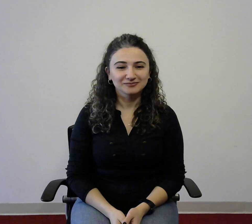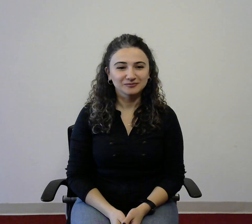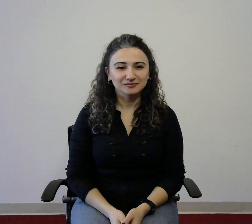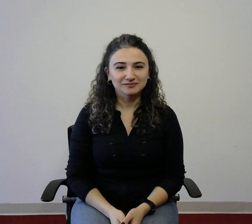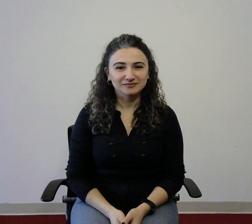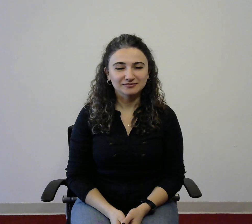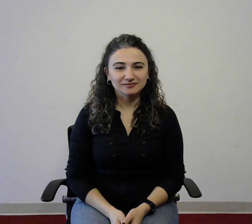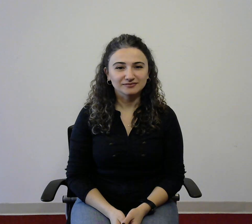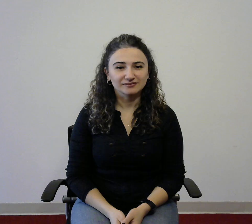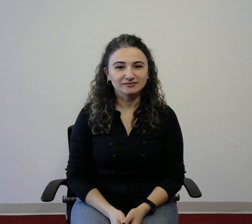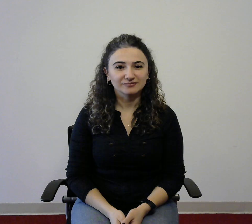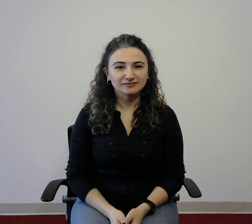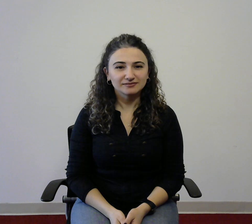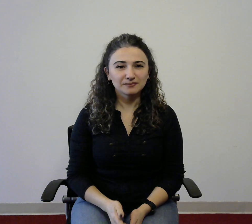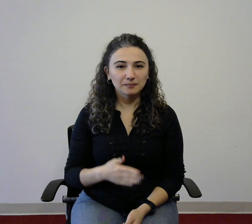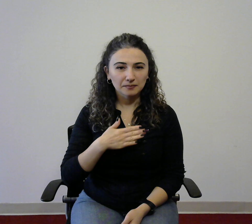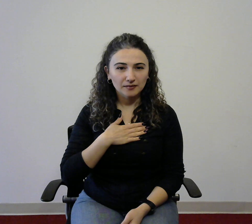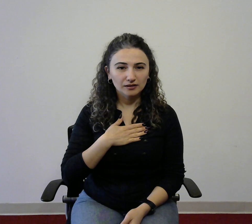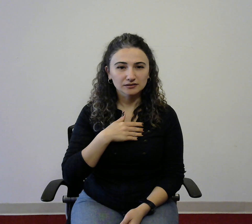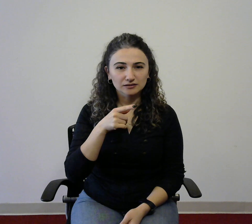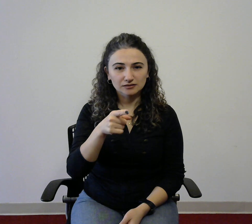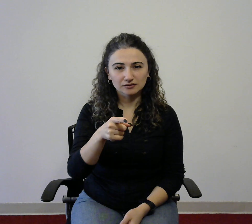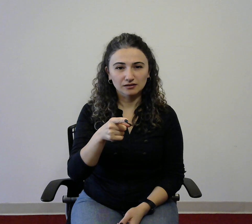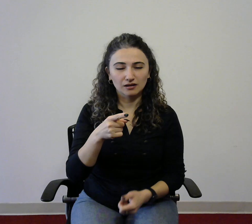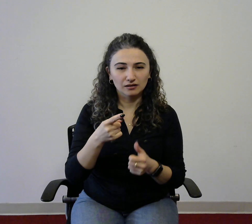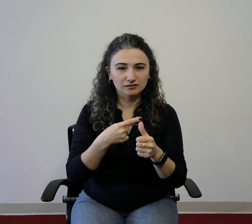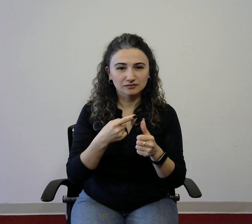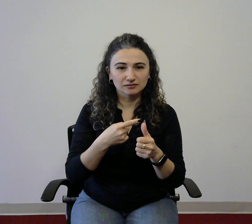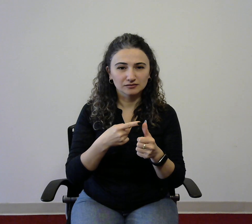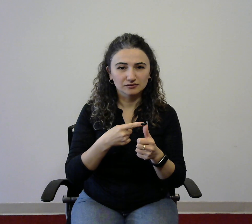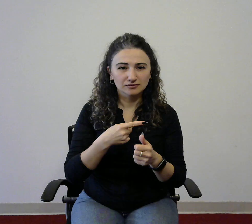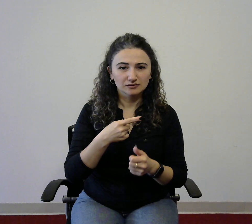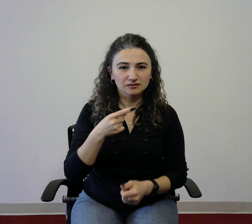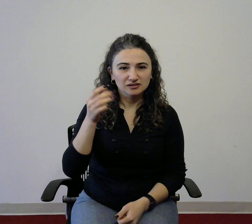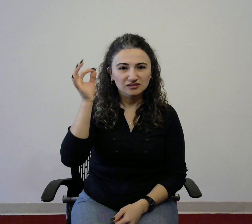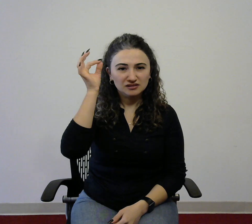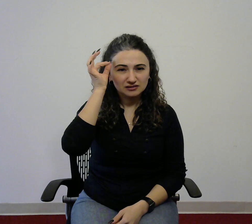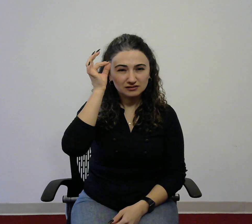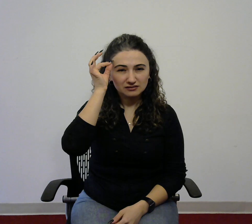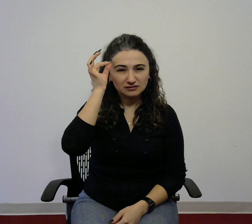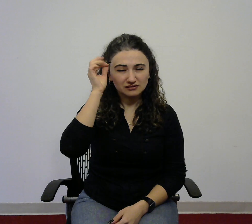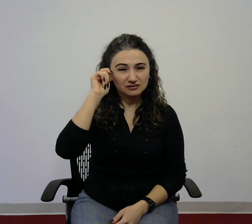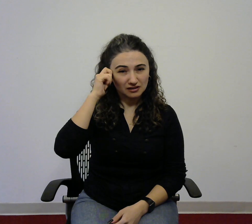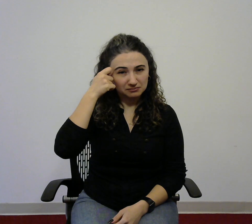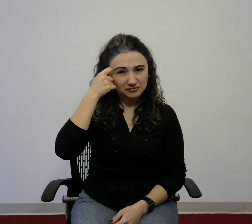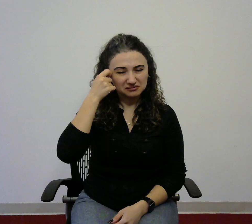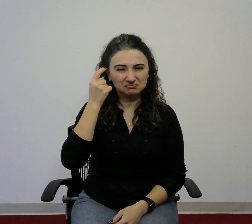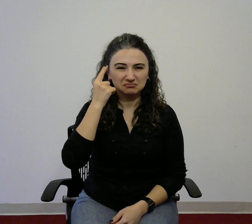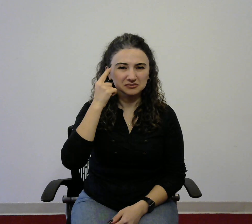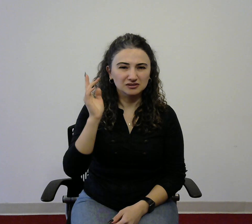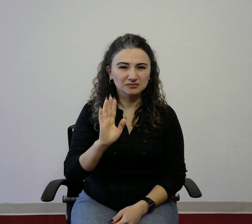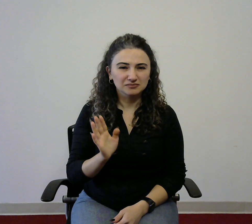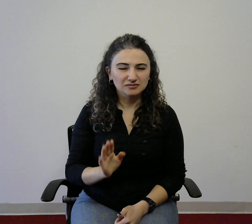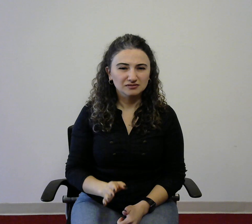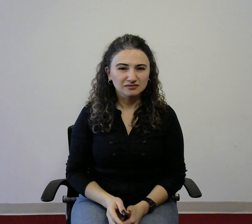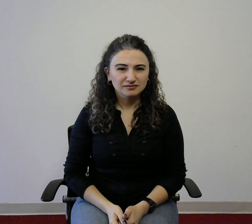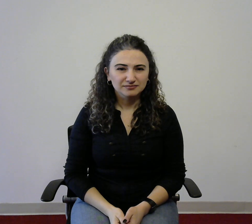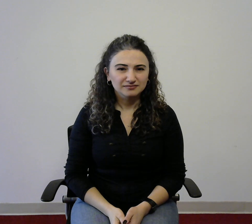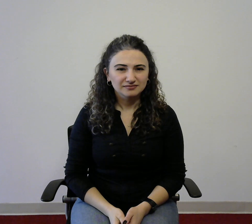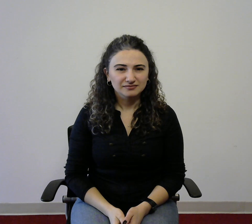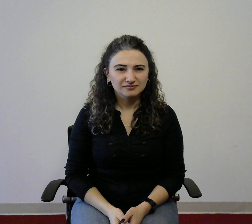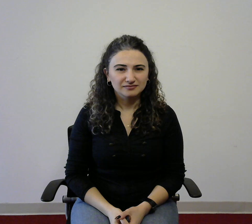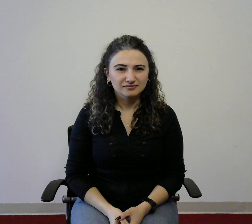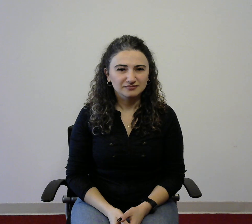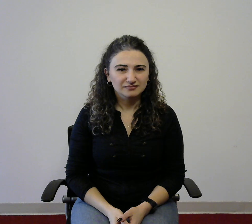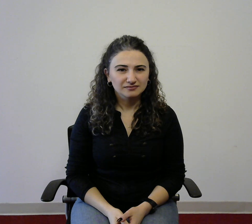Mən sənin adını yadımda saxlaya bilmirəm